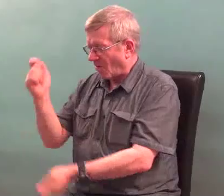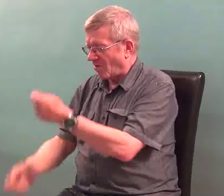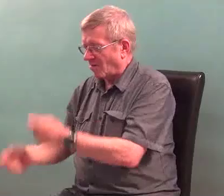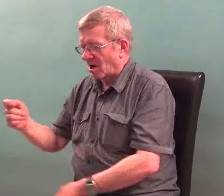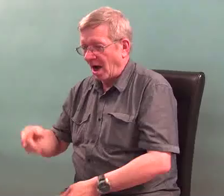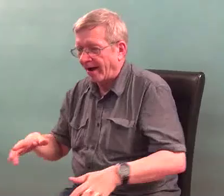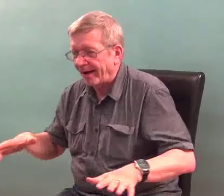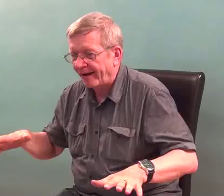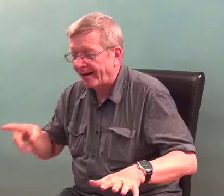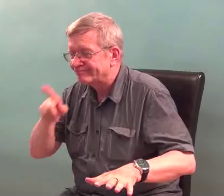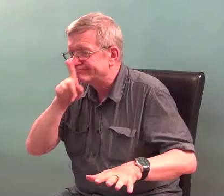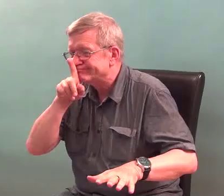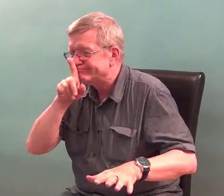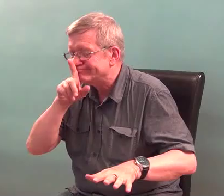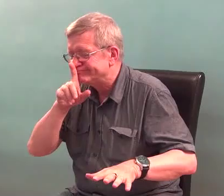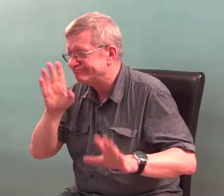Rozkłada ręce, jest cicho i macha ręką.